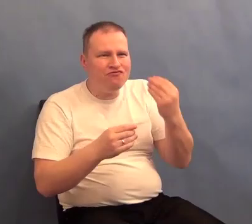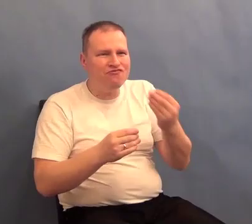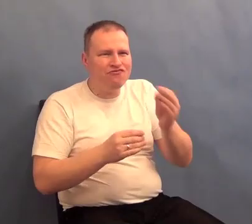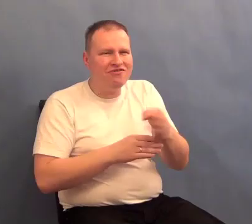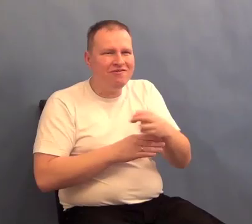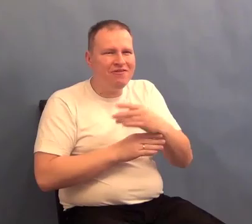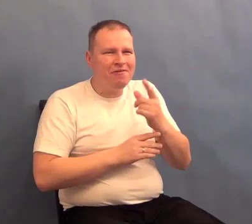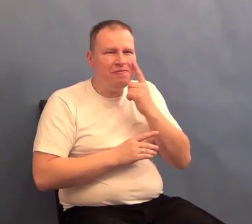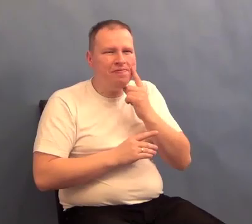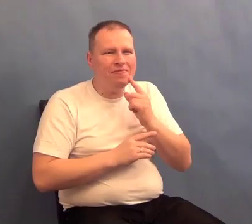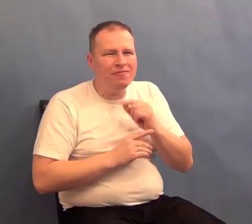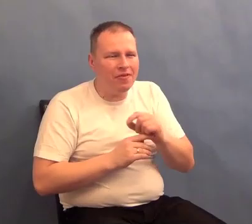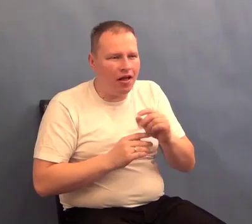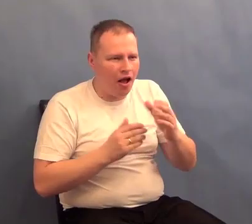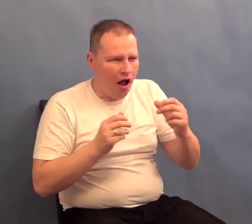Ooo super, jaka rybka smaczna.